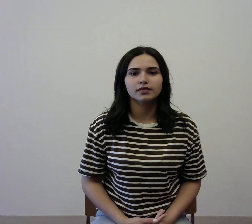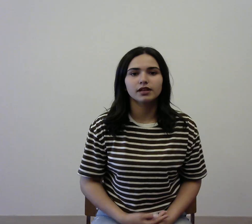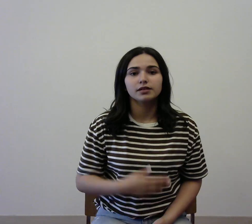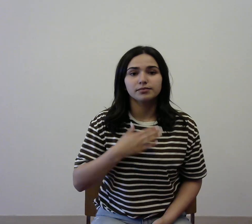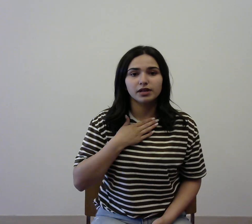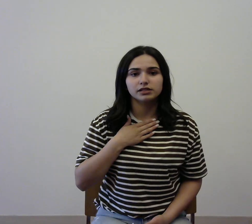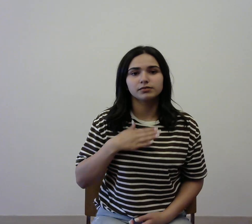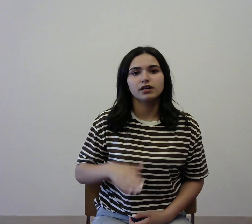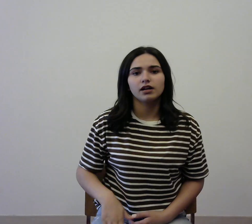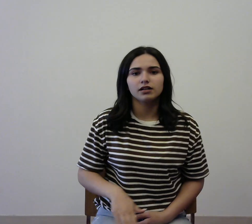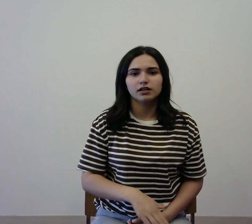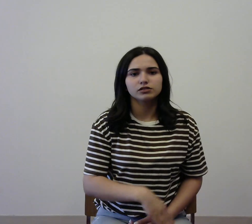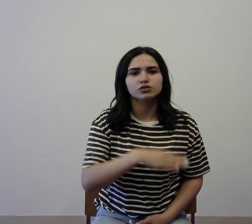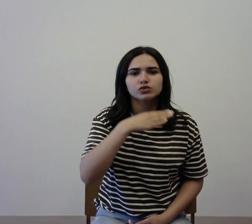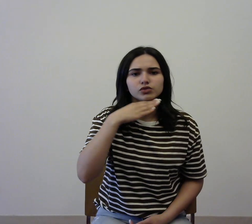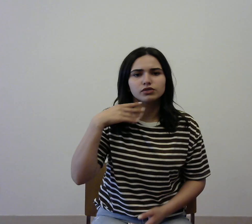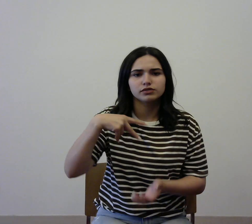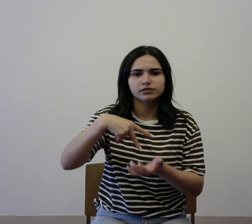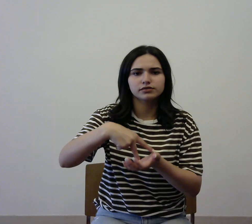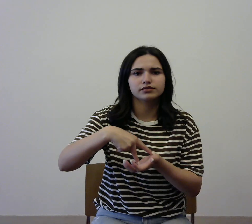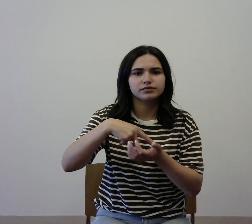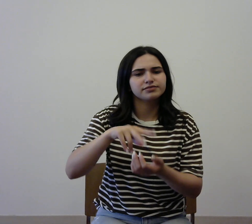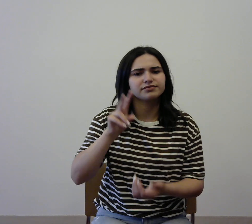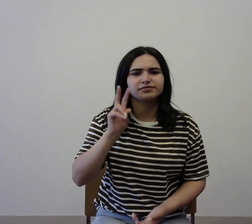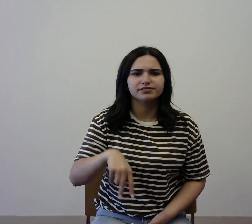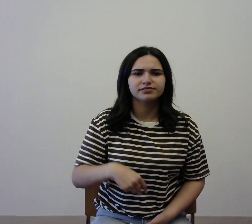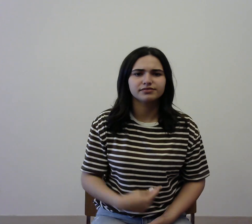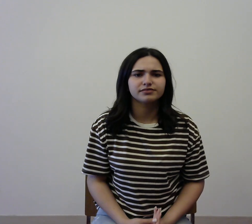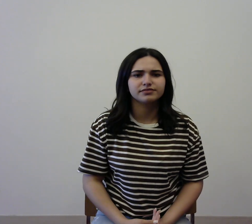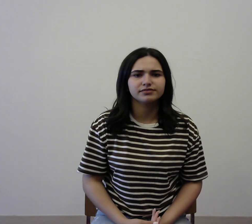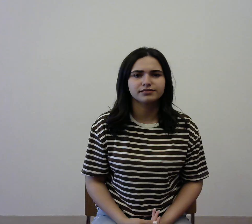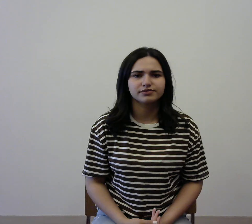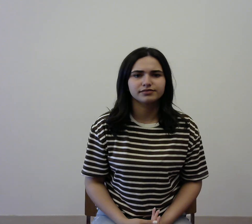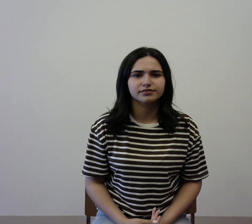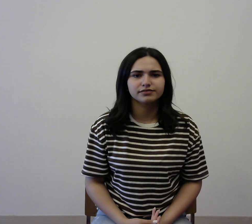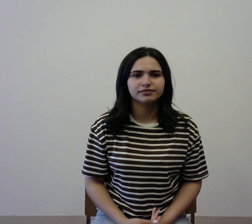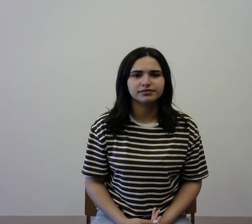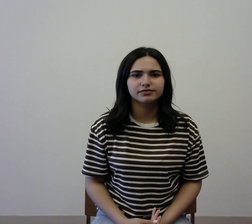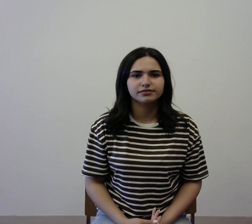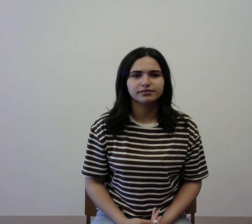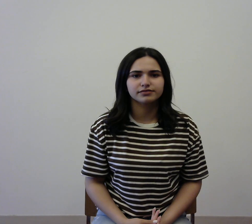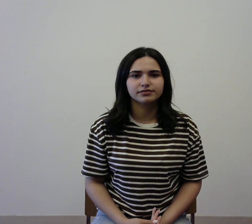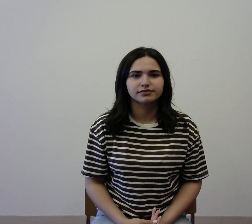Mən ayaq üstə çox dura bilmirəm